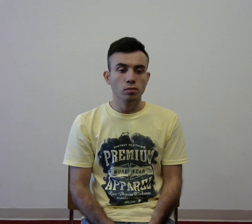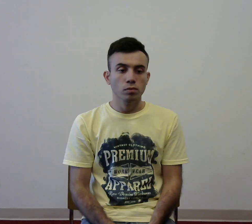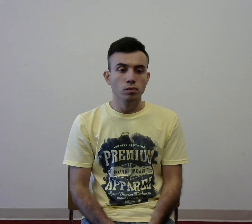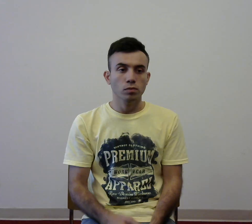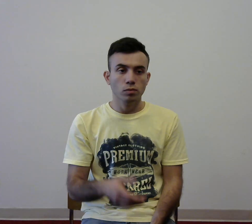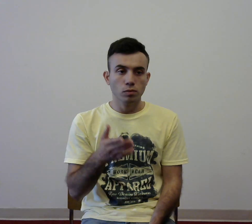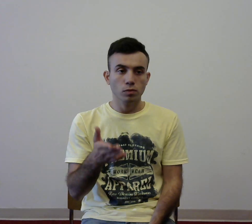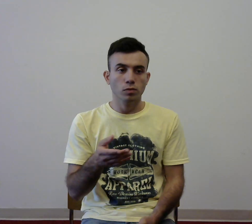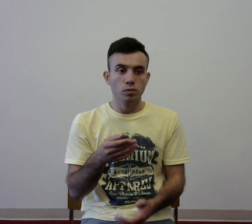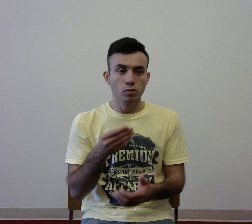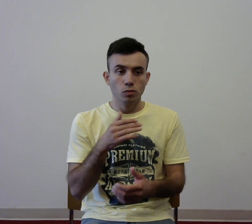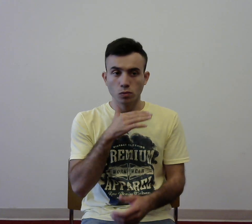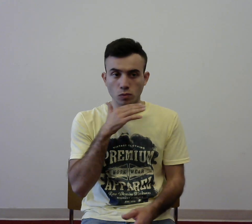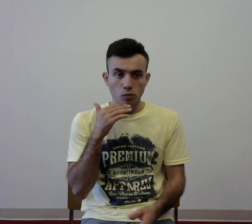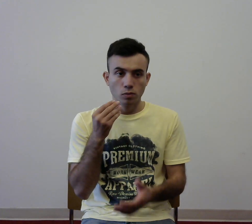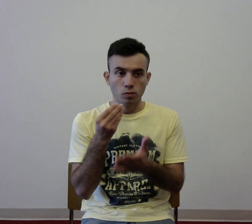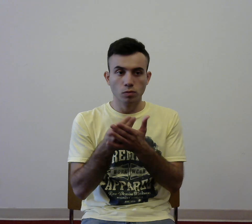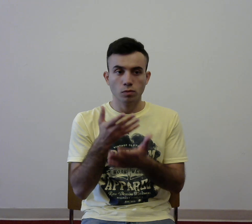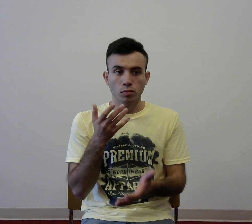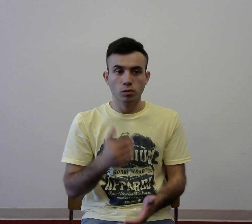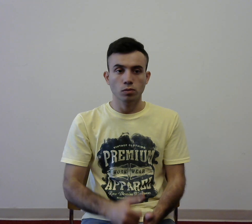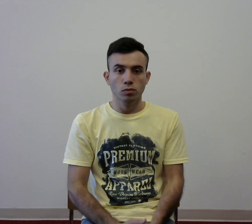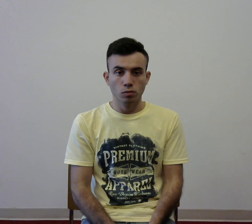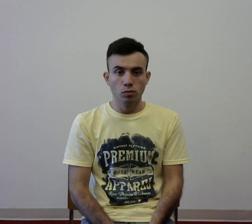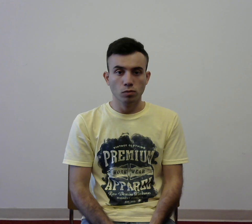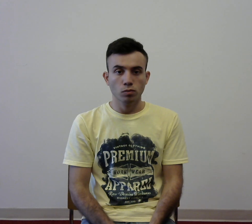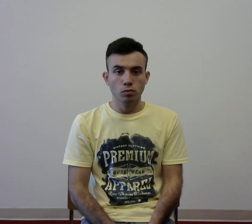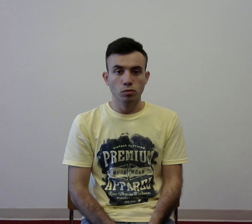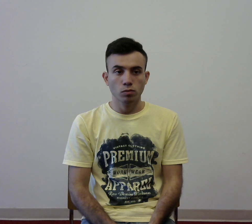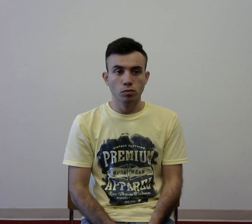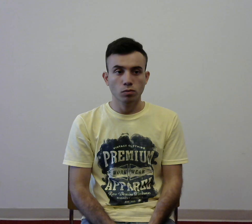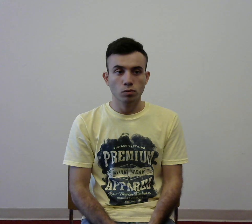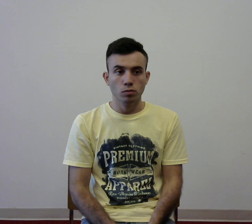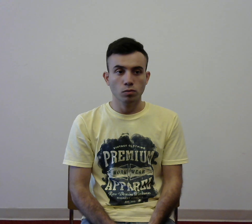Bu çox bahadır